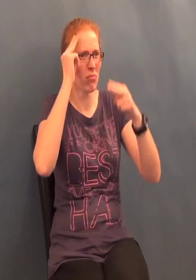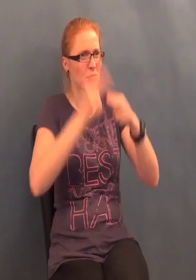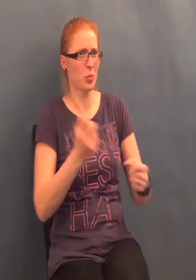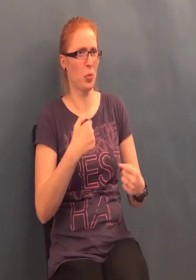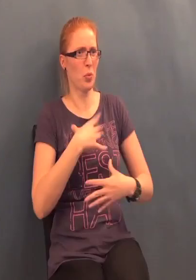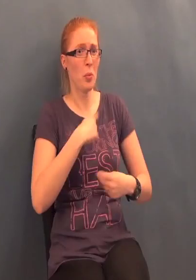"Nic nie poczułem. Walili w drzwi?"